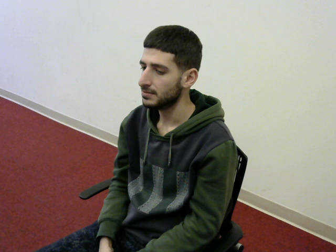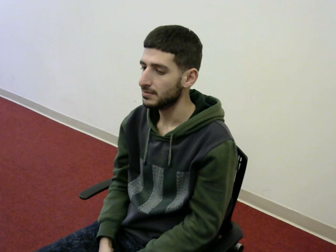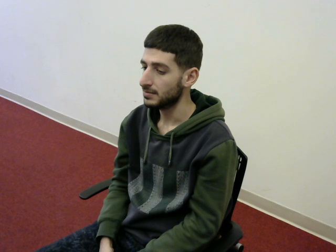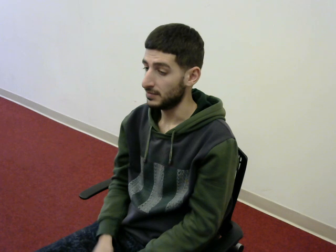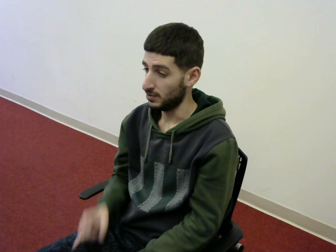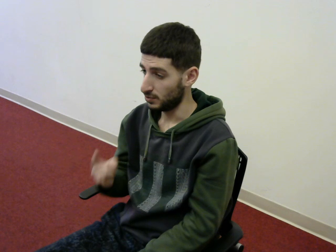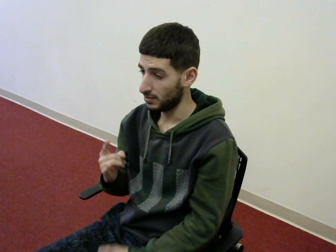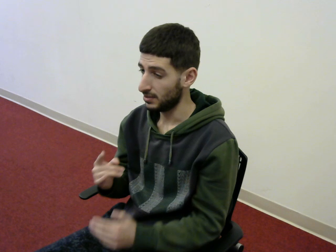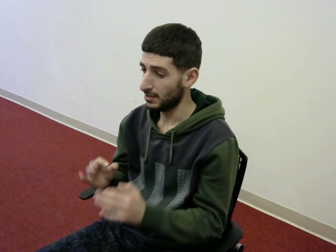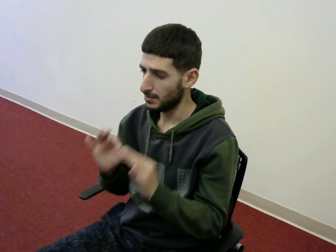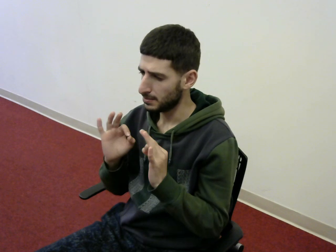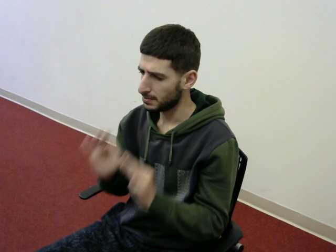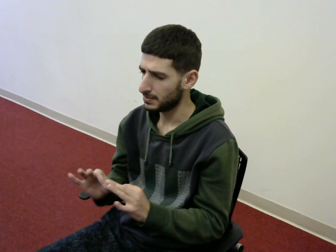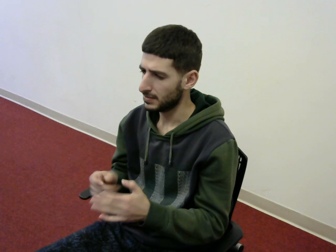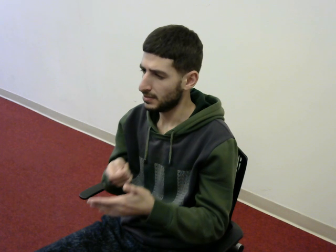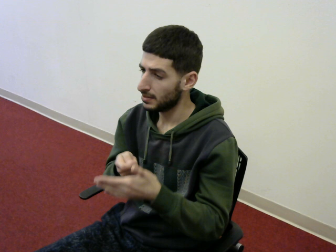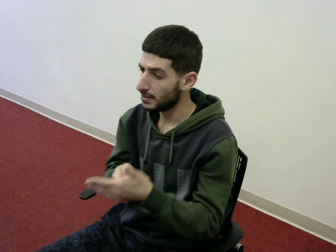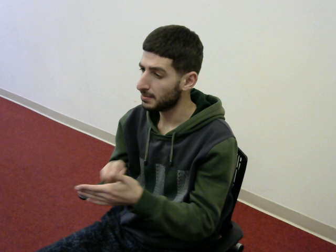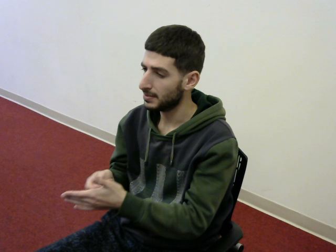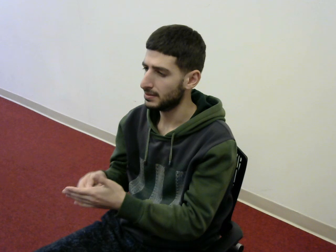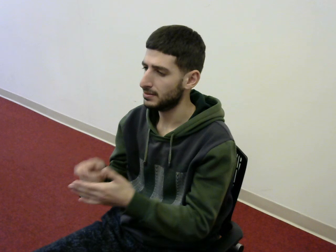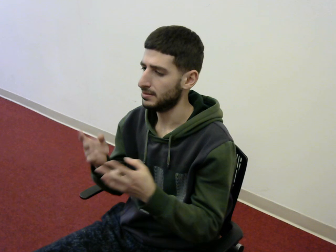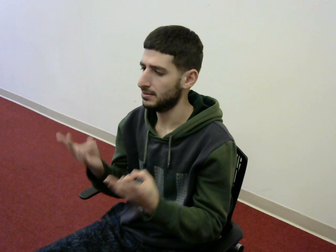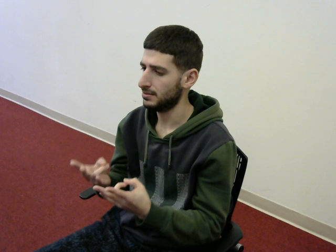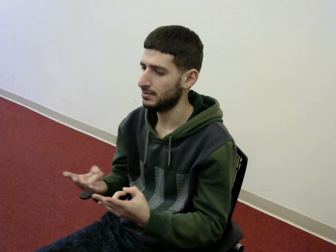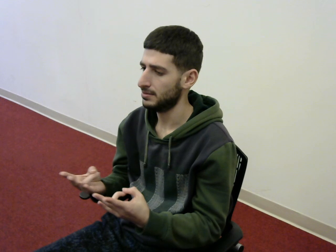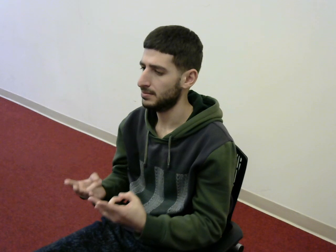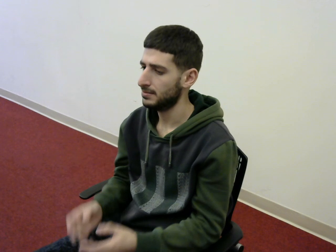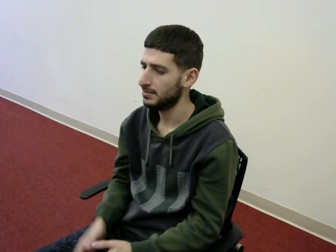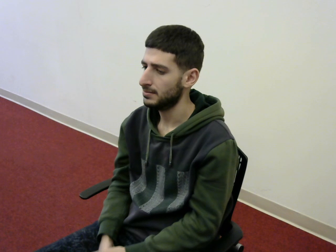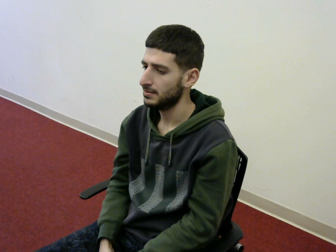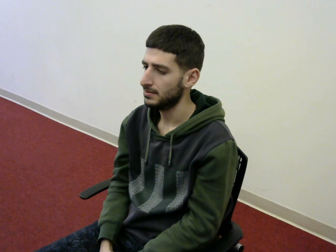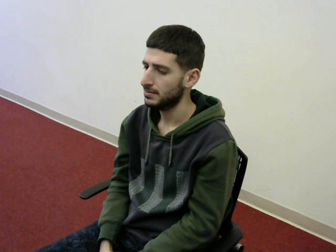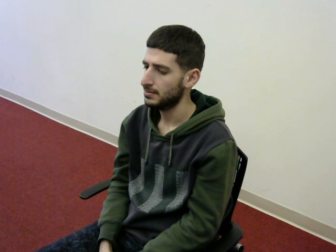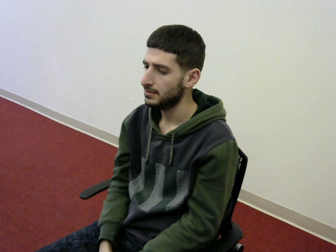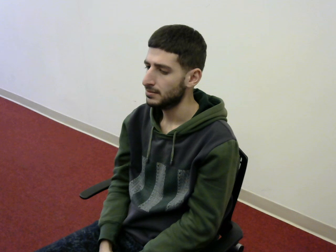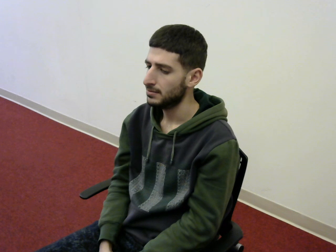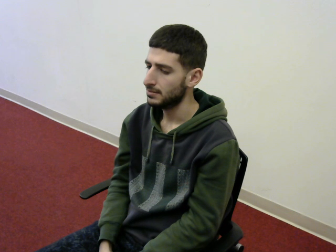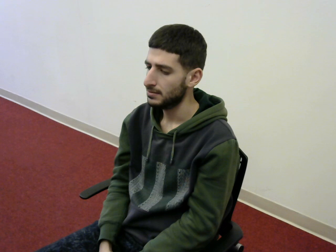Uşaqları düzgün qidalandırmaq lazımdır